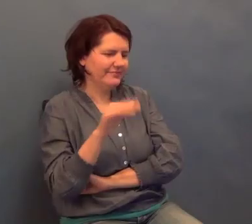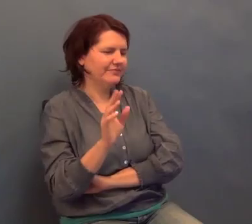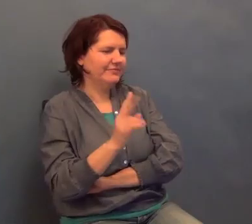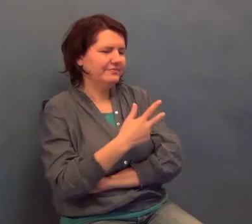Po raz trzeci.